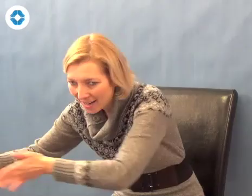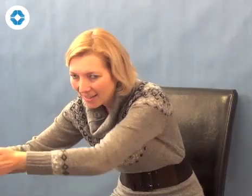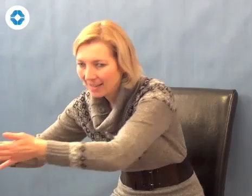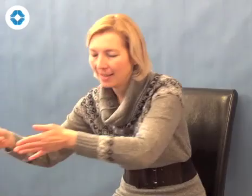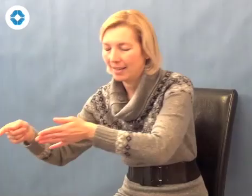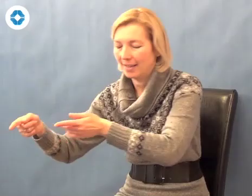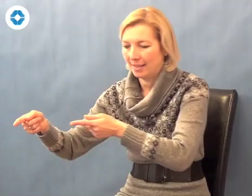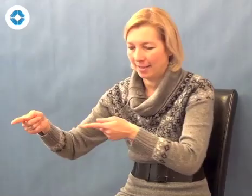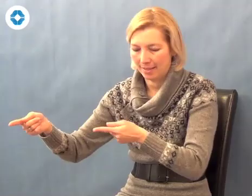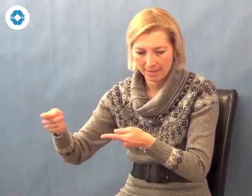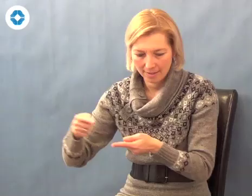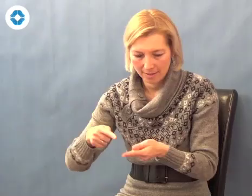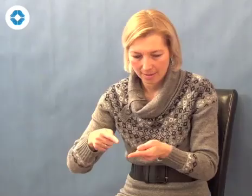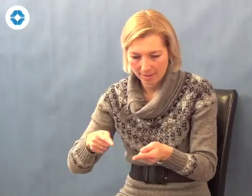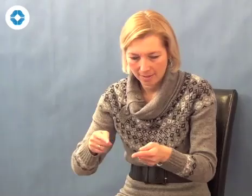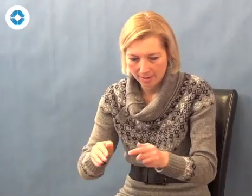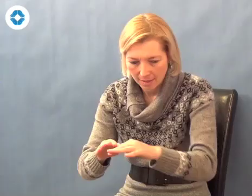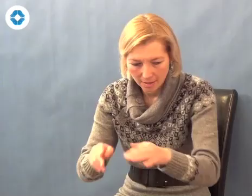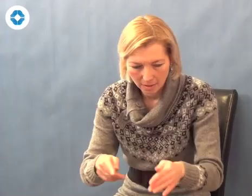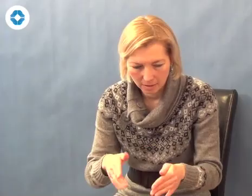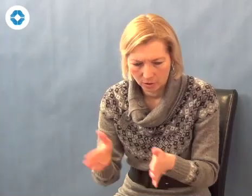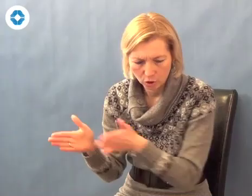Tutaj było to, tutaj rzeka.